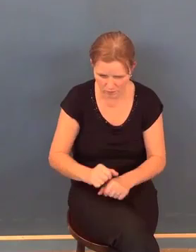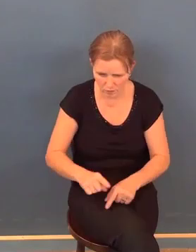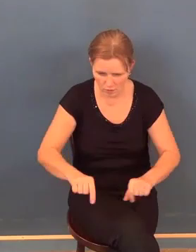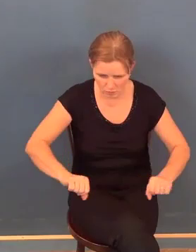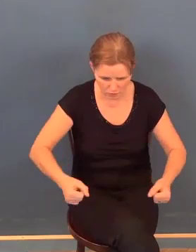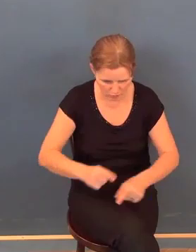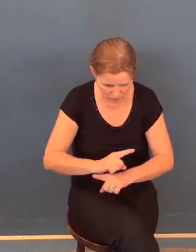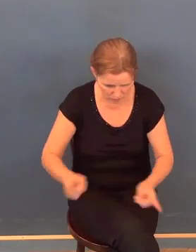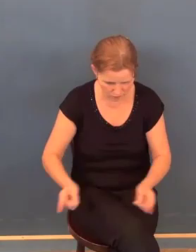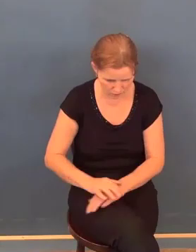Na motorze nie wolno.